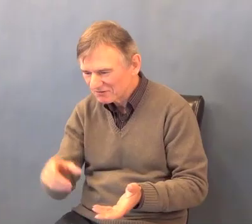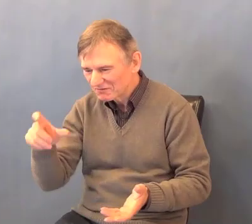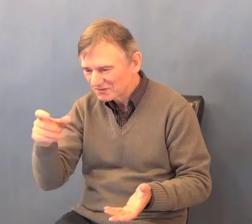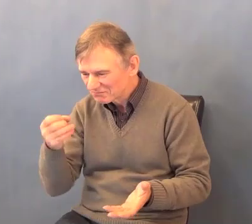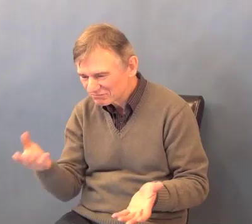W czwartek się nie da.